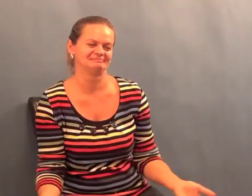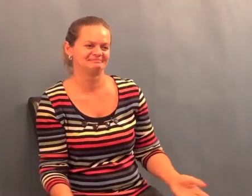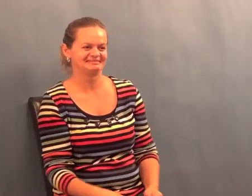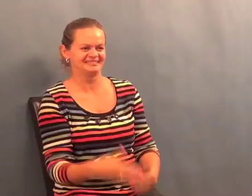Koniec.